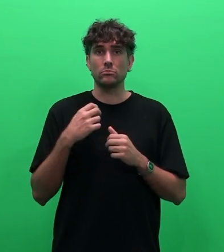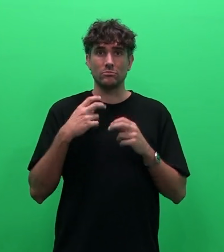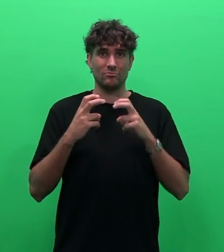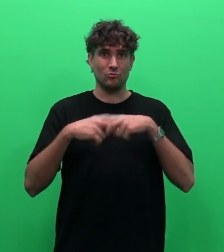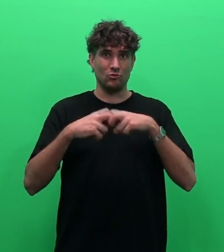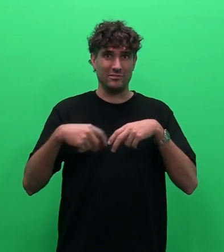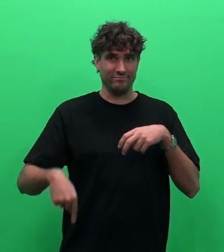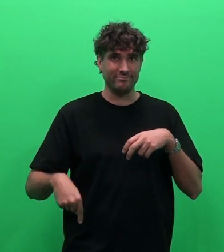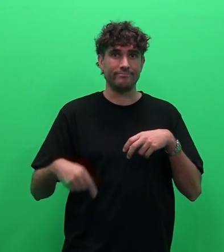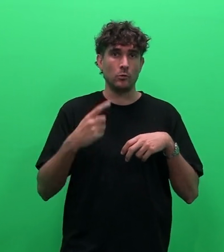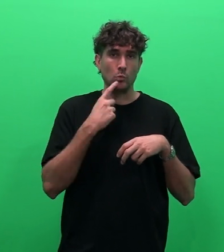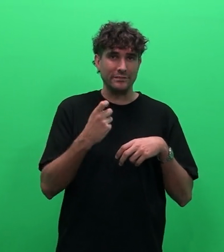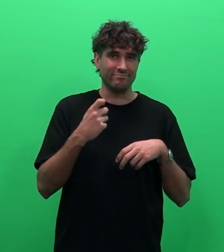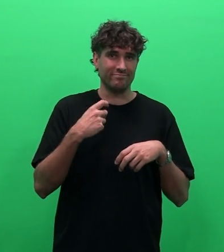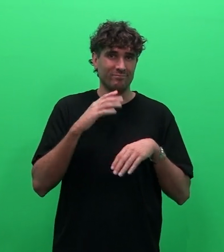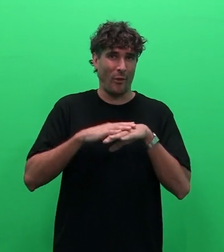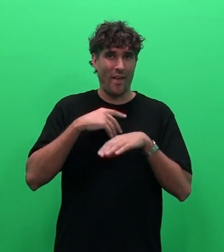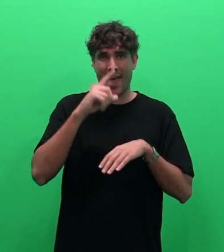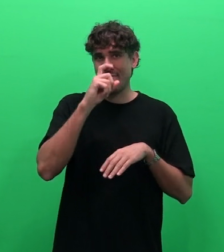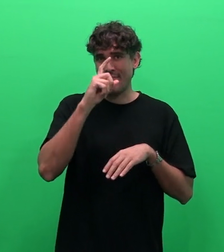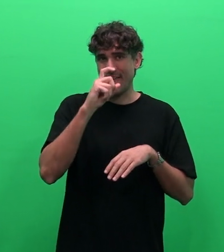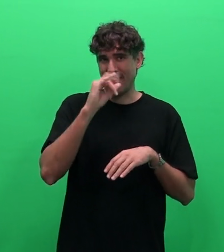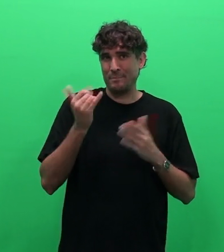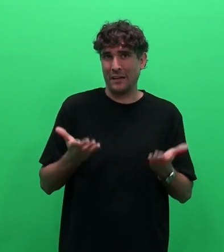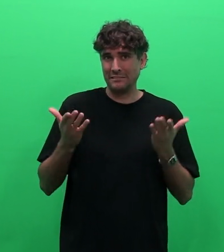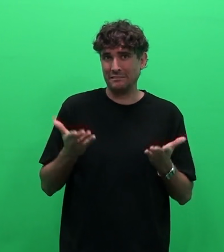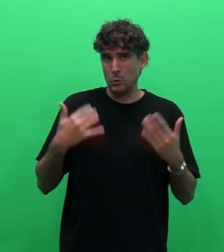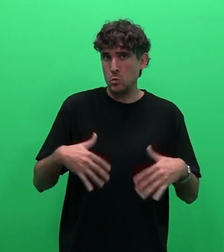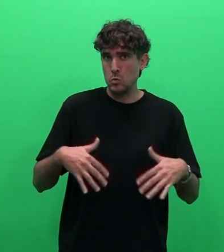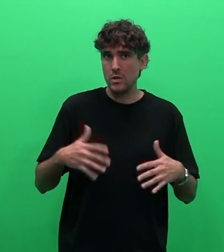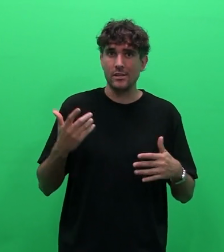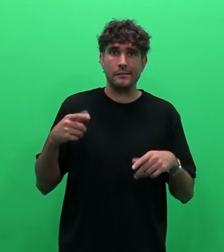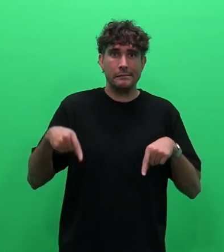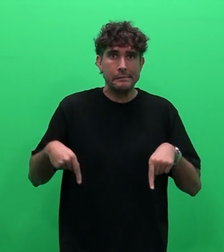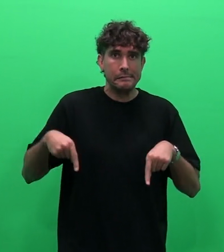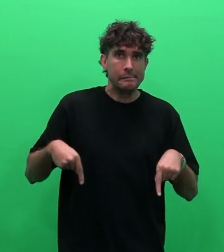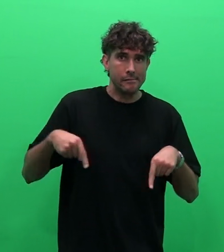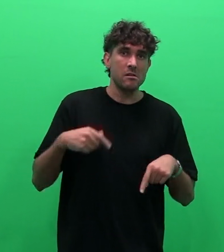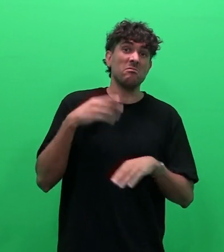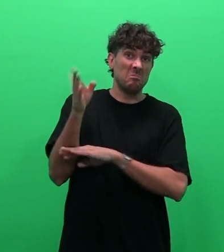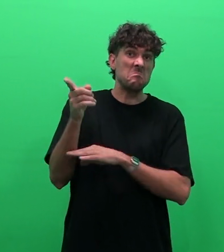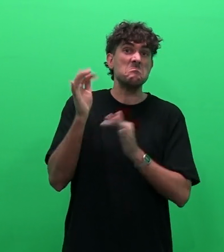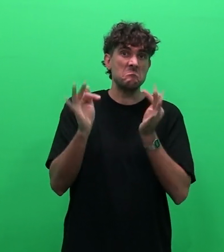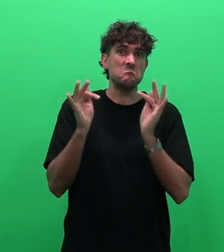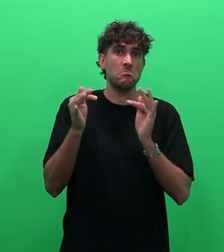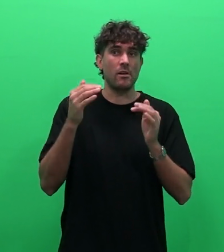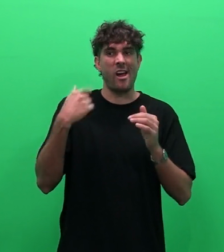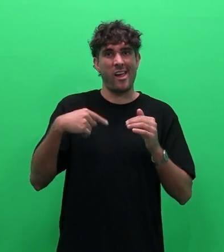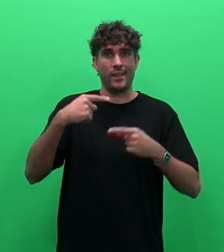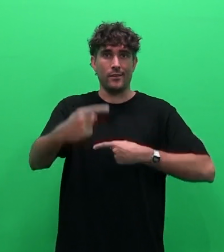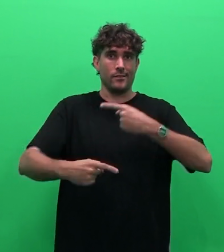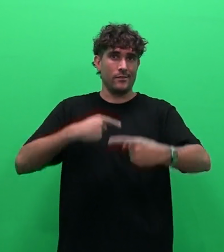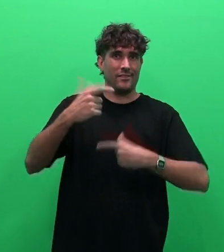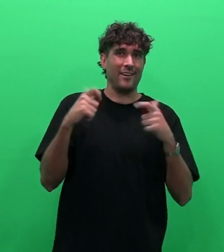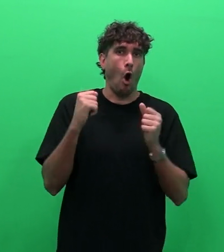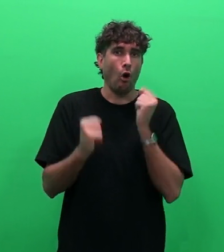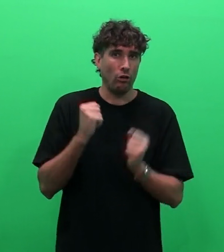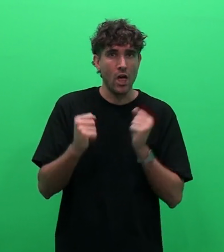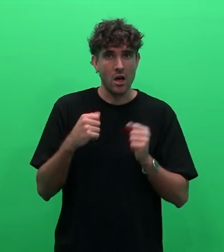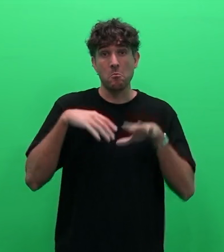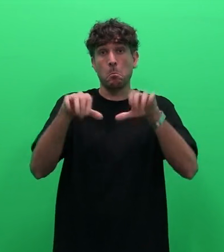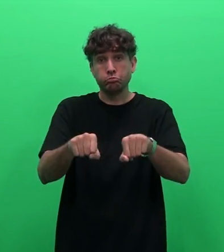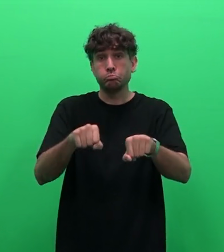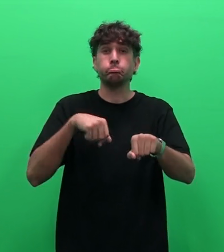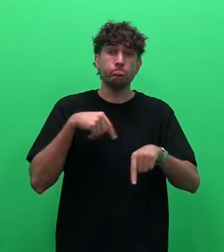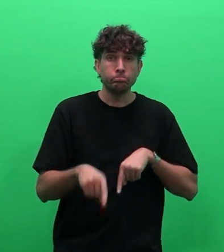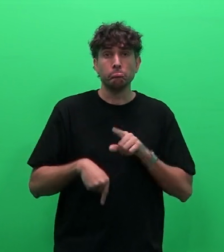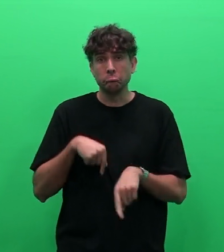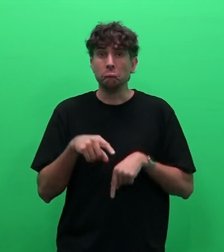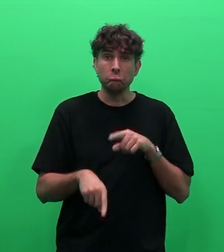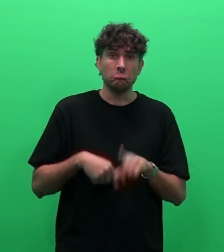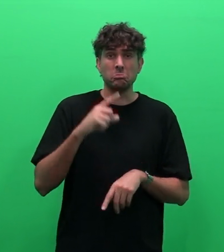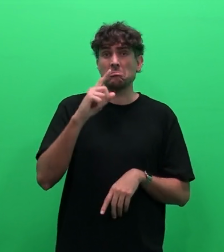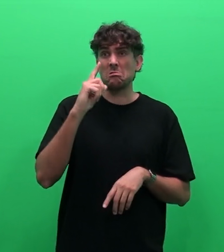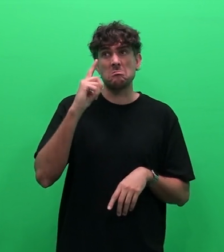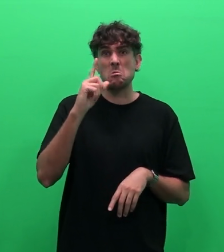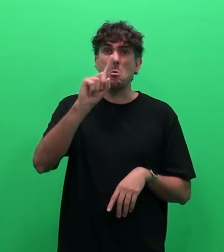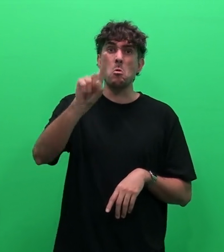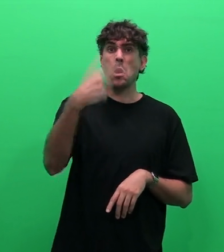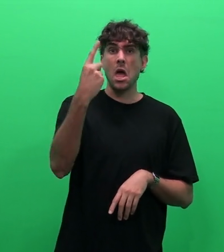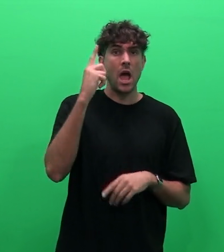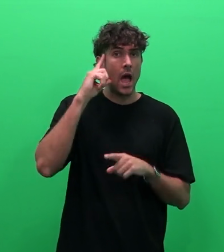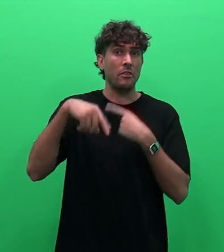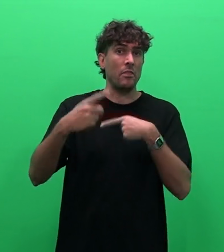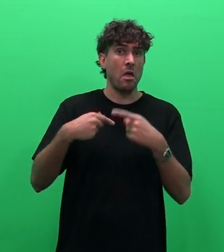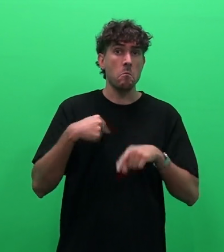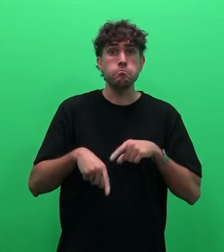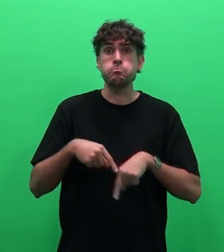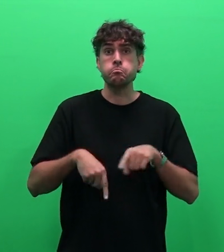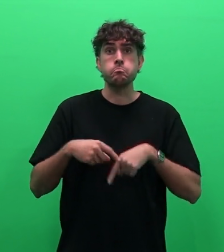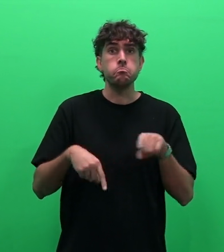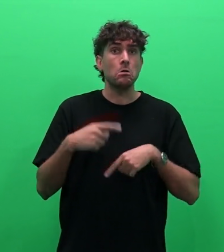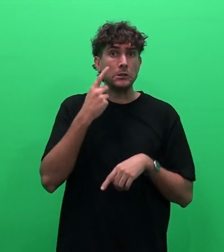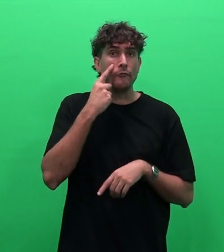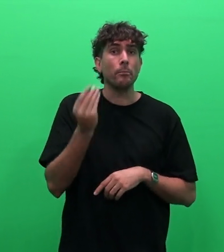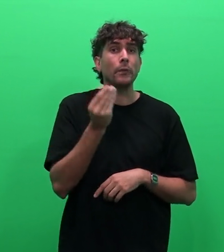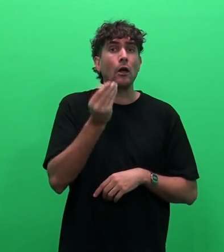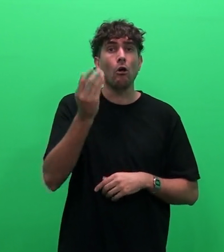Em costava moure el genoll per l'edat i el pes. Caminava coix. Vaig anar a fisioteràpia i hi havia una cinta de córrer, així que vaig començar a utilitzar-la una hora cada dia i he vist millores.